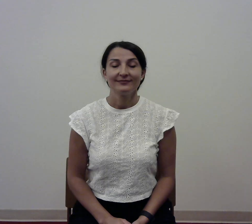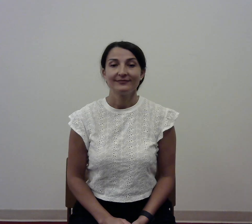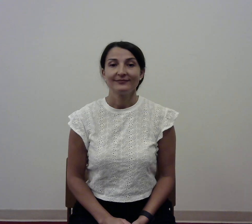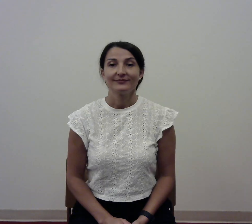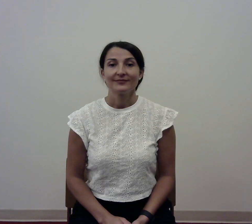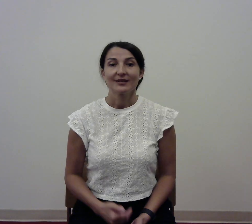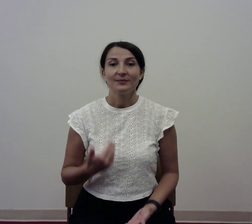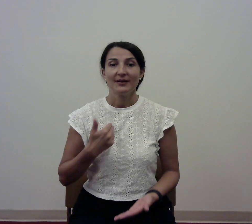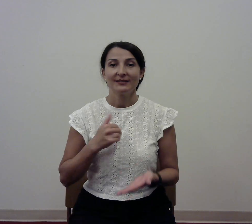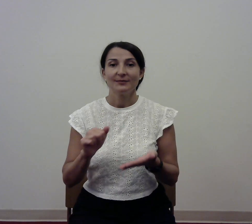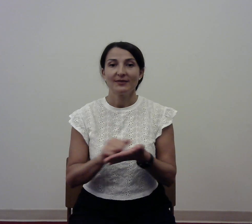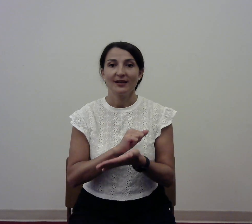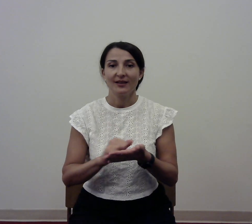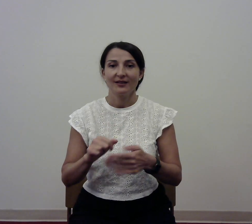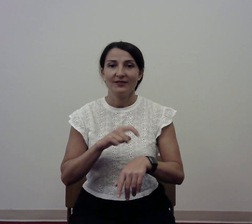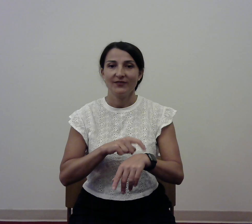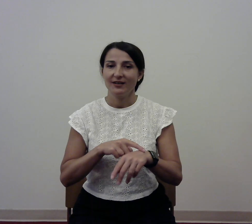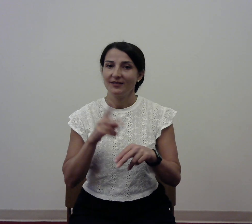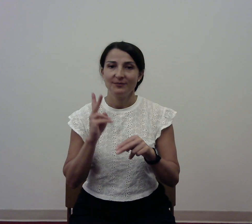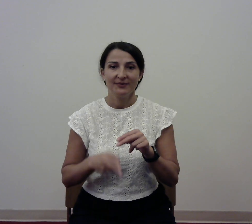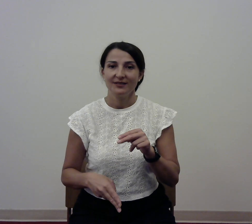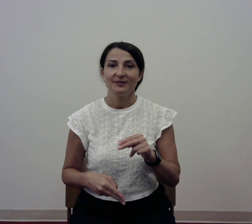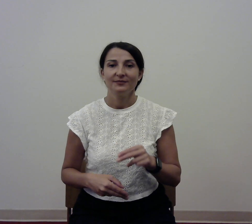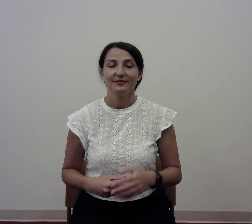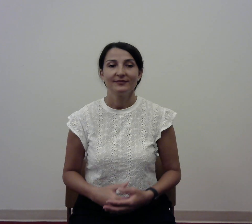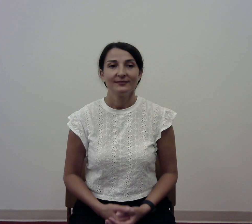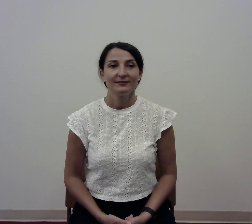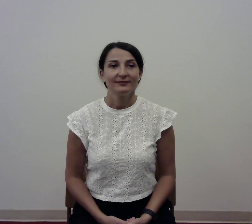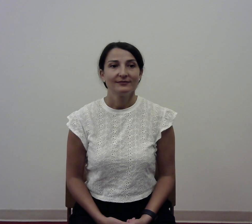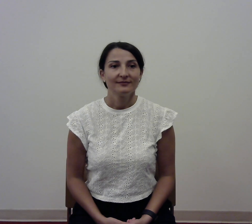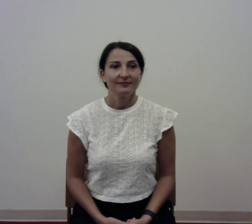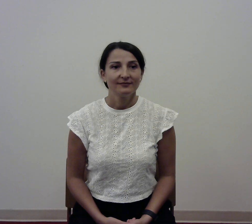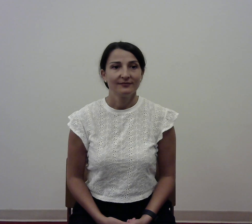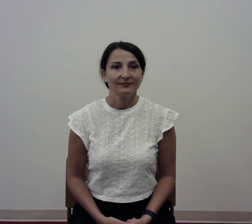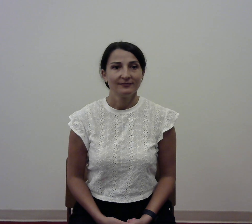Mənim sənədimin vaxtı bitib